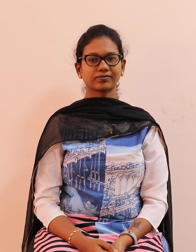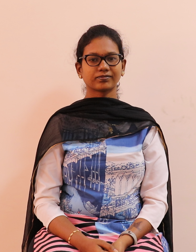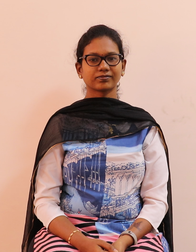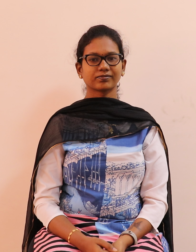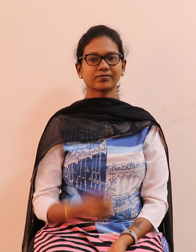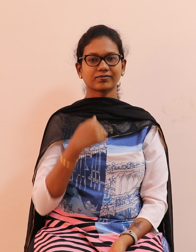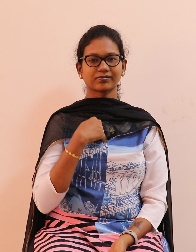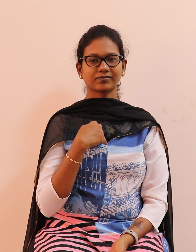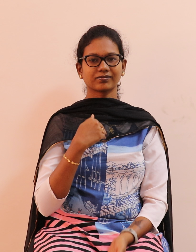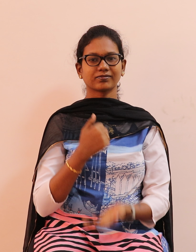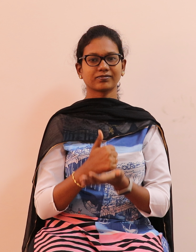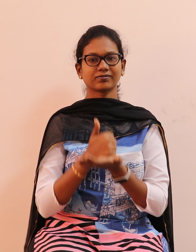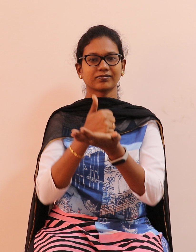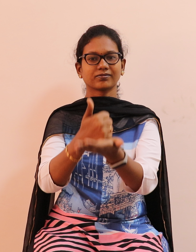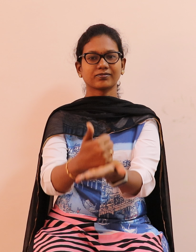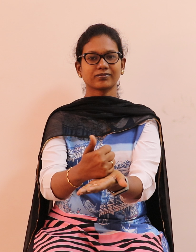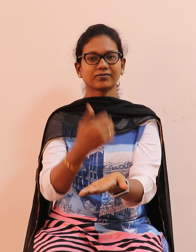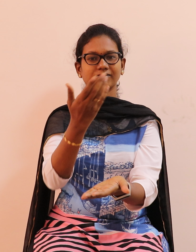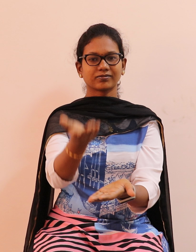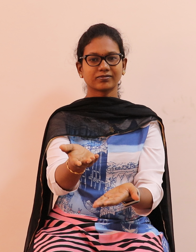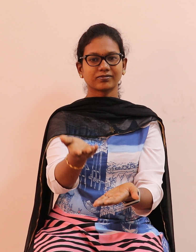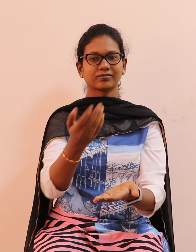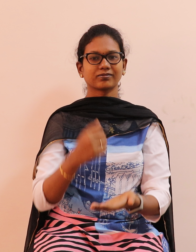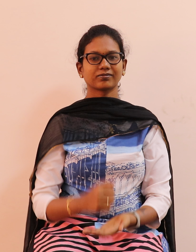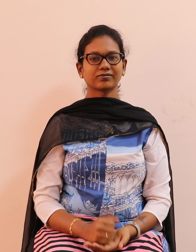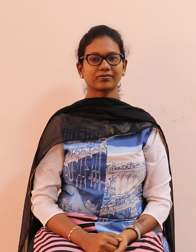can i help you